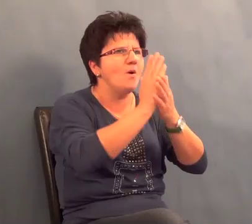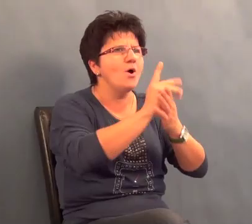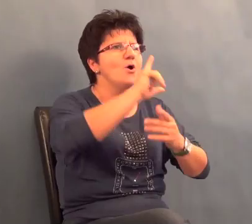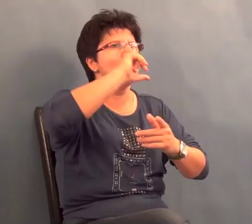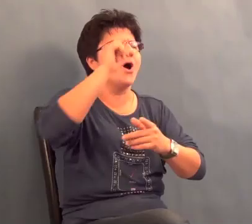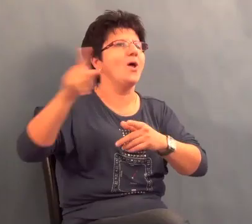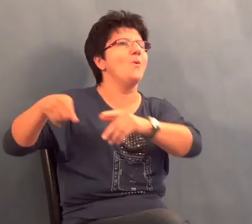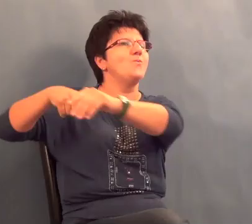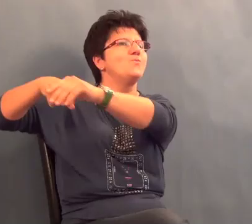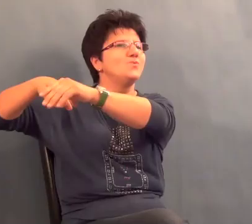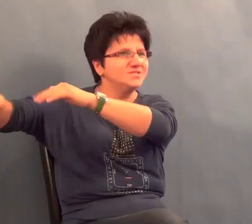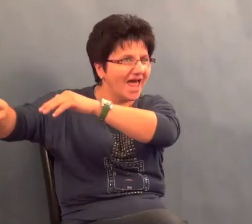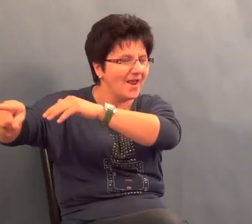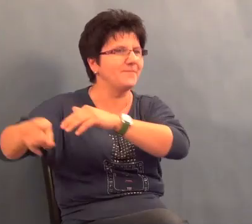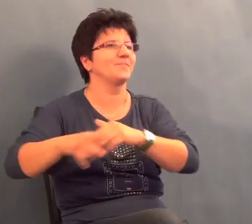Może to ten, co uciekł.